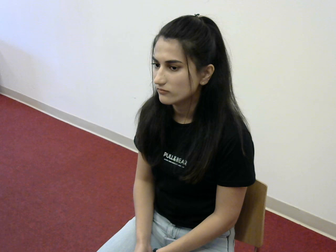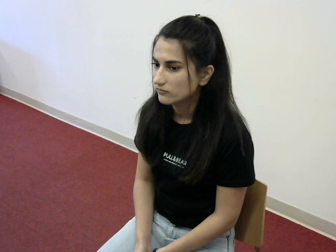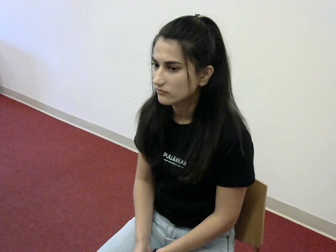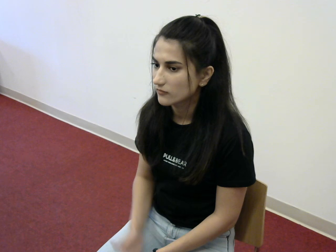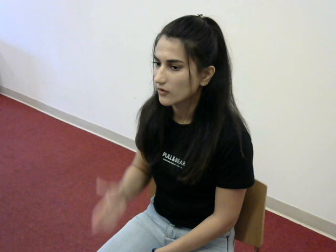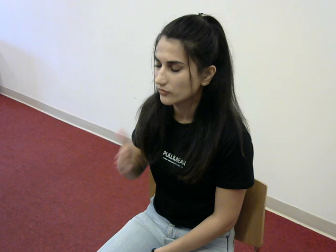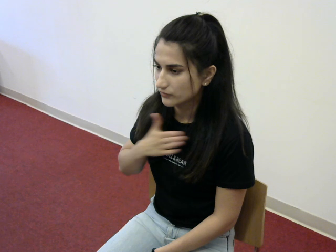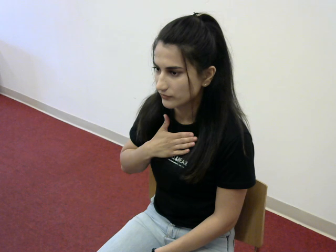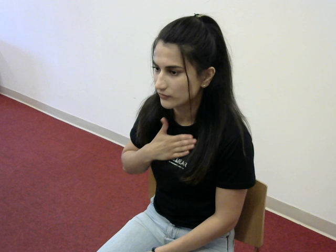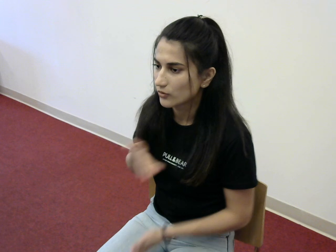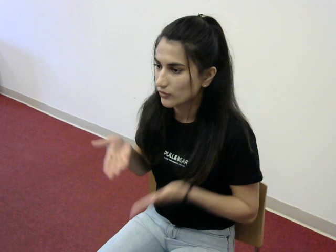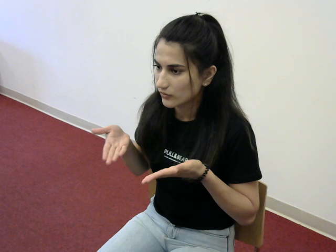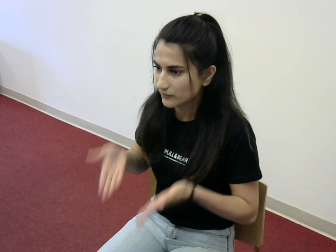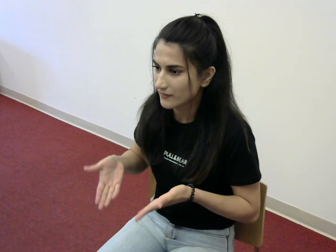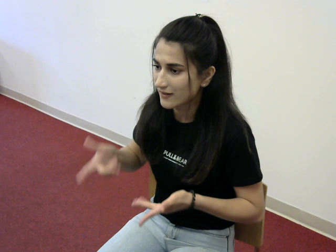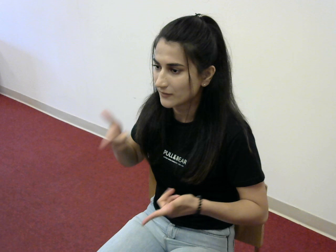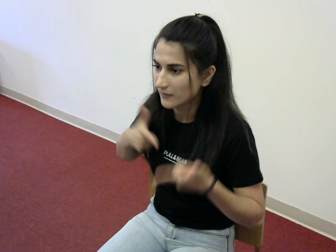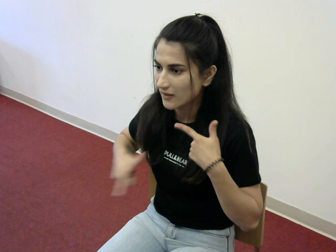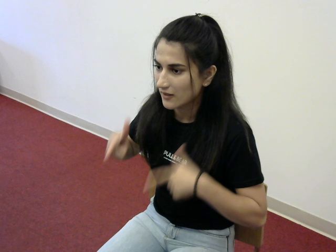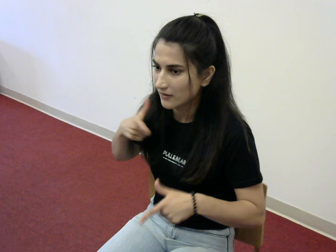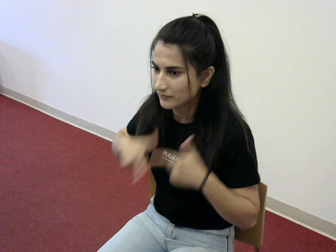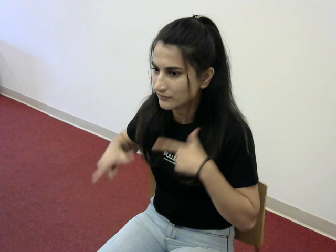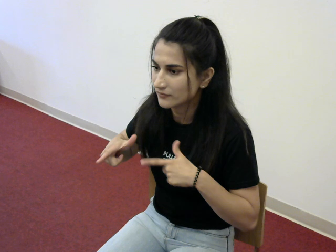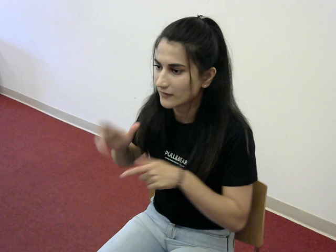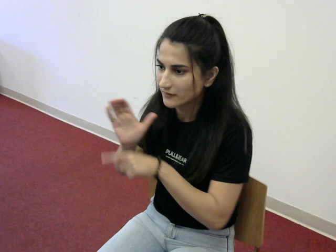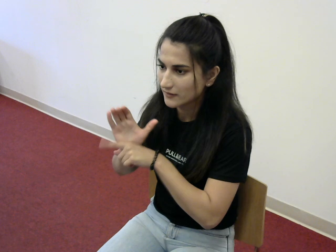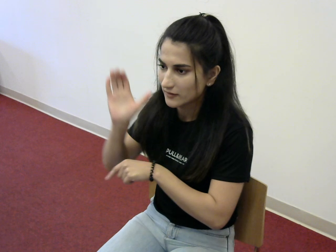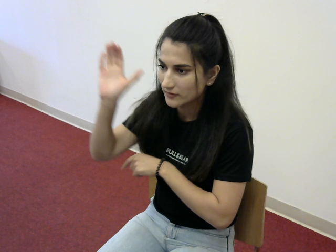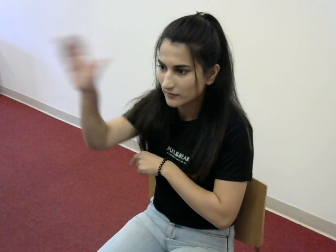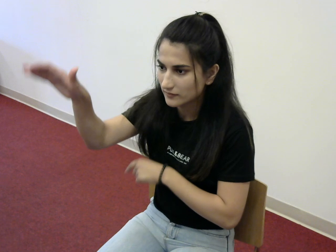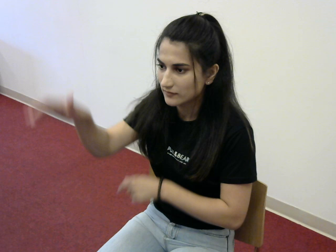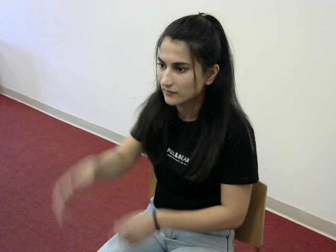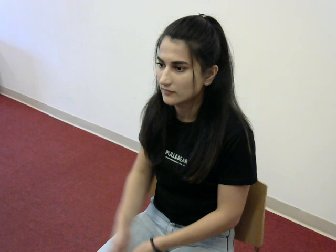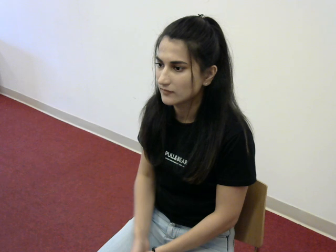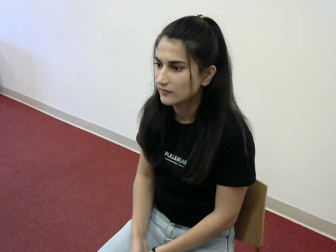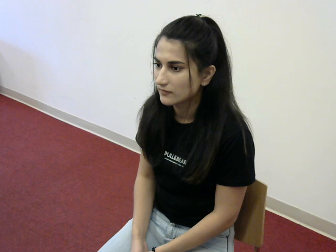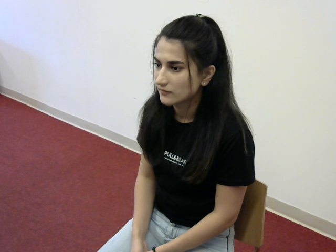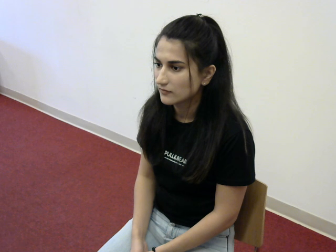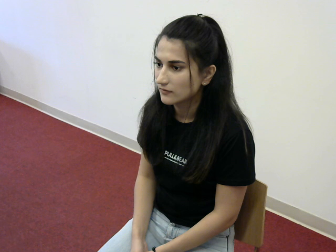Məni bura müəllim göndərib